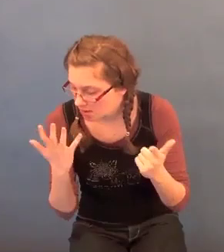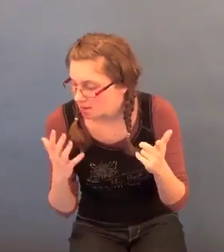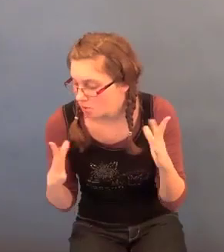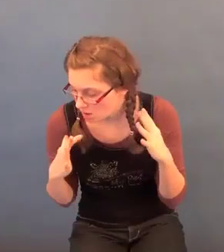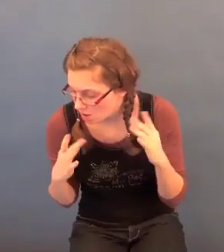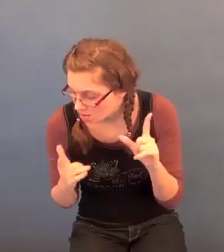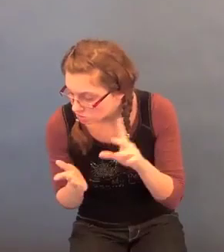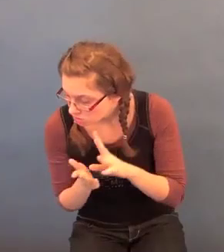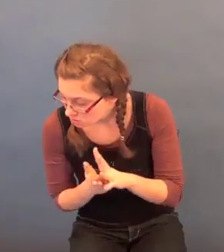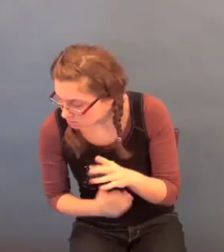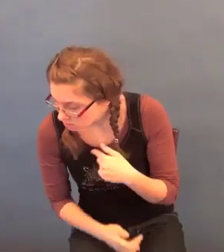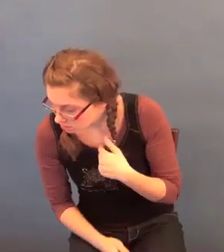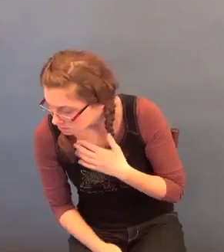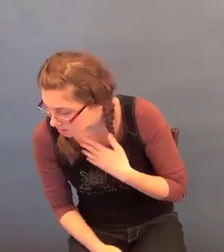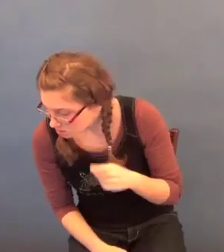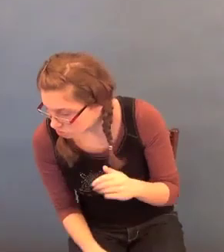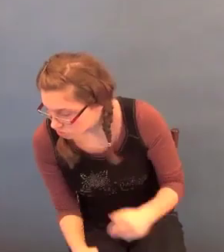Czternastego mam wyjazd w góry.